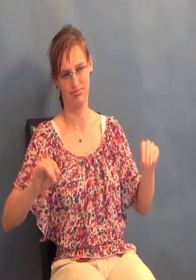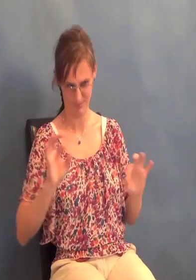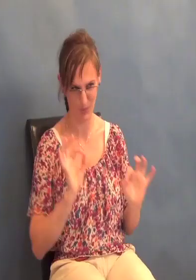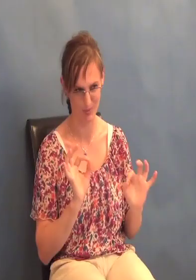Dobrze?